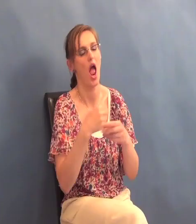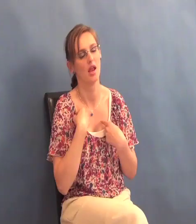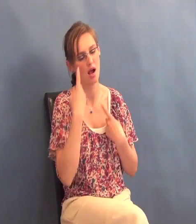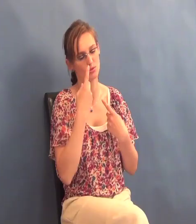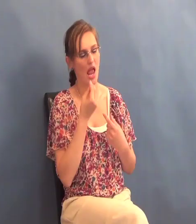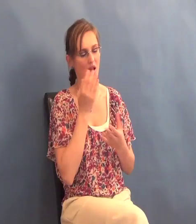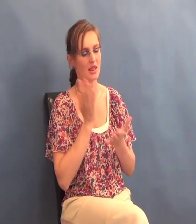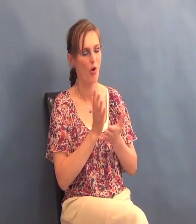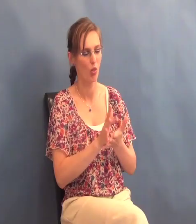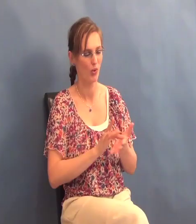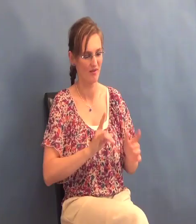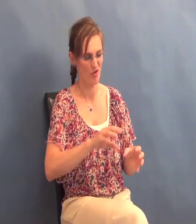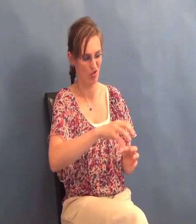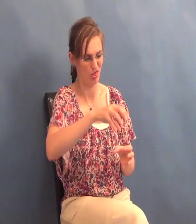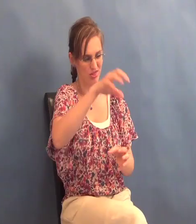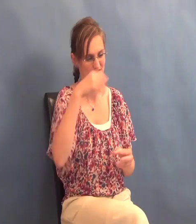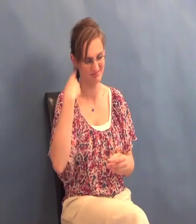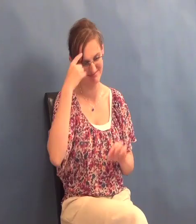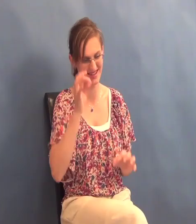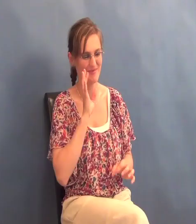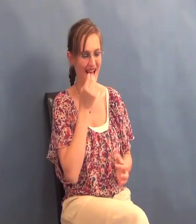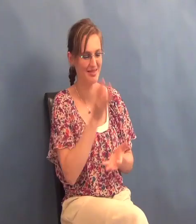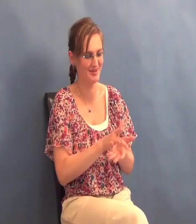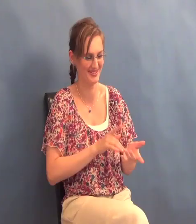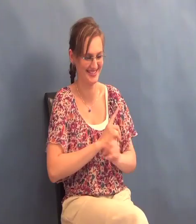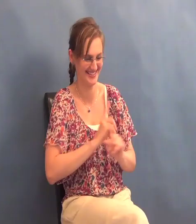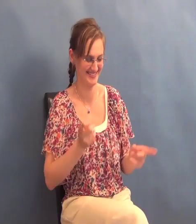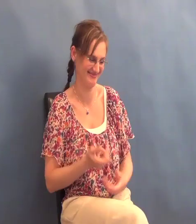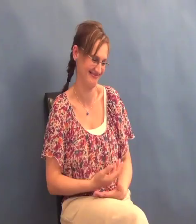A ja myślę, że ten zakaz dotyczy tylko tłustego jedzenia, że pokazuje coś gorącego, więc myślę, że nie wolno tego jeść.